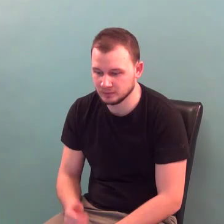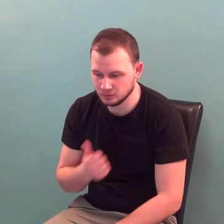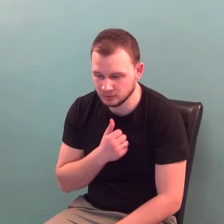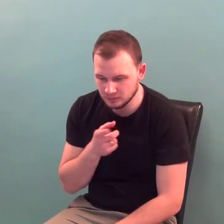Ja...